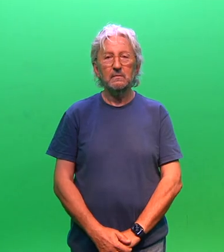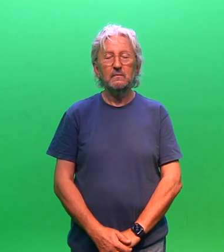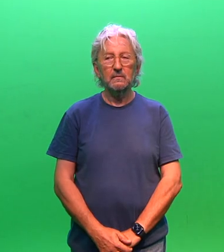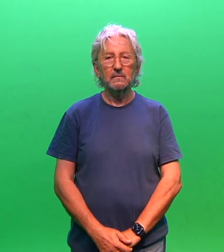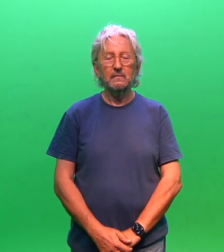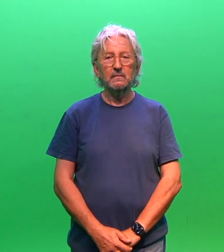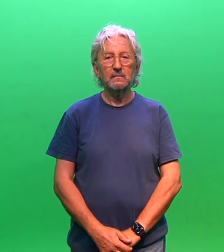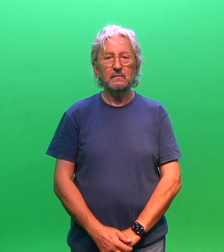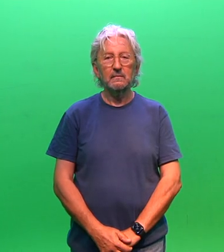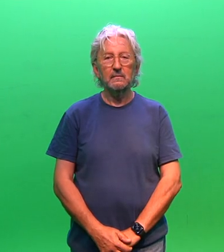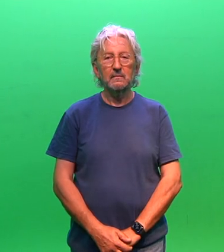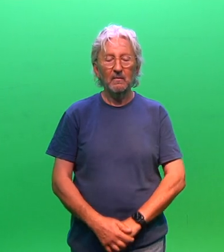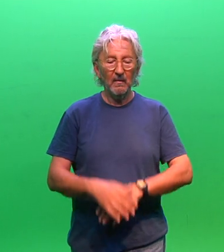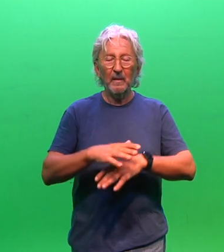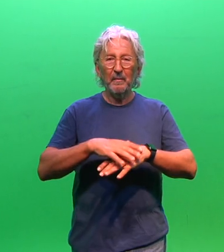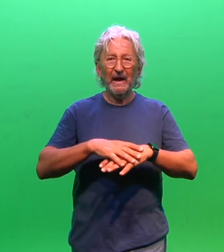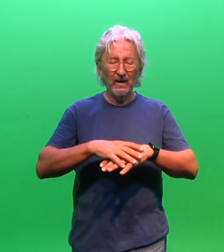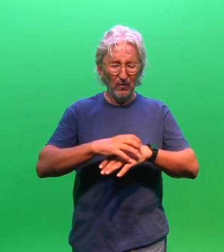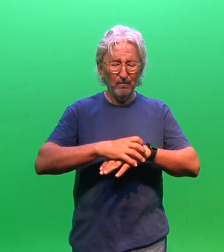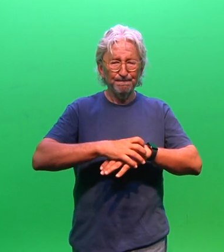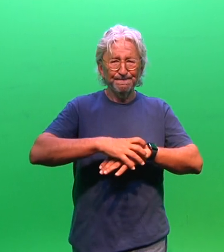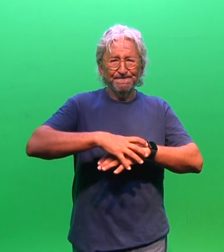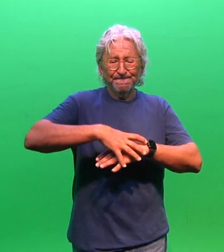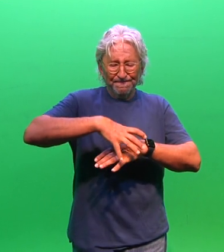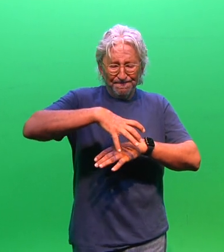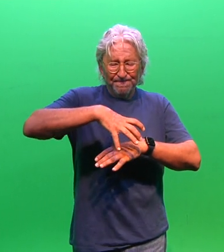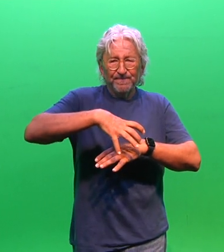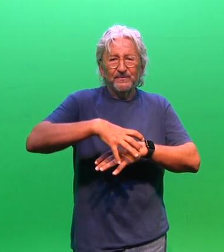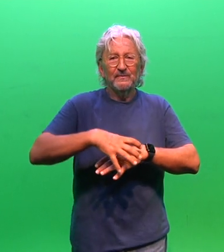Sí, tinc la mà esquerra inflada.